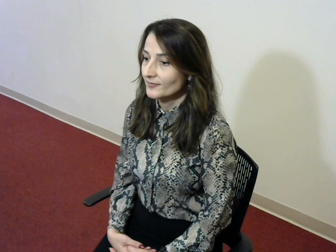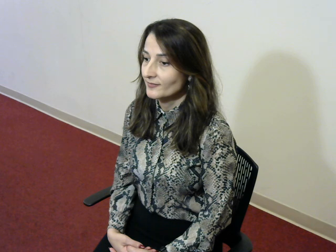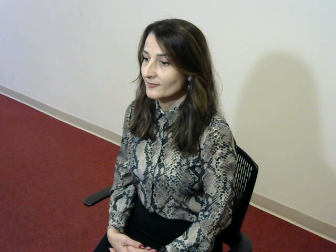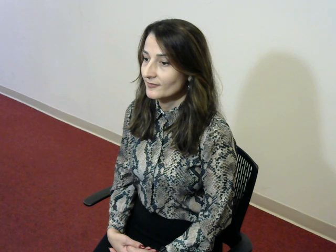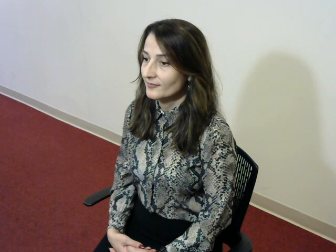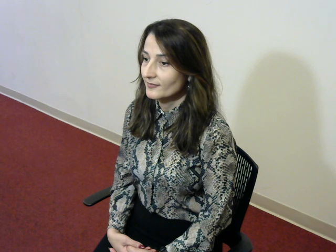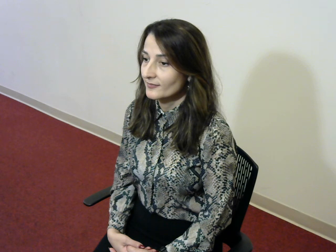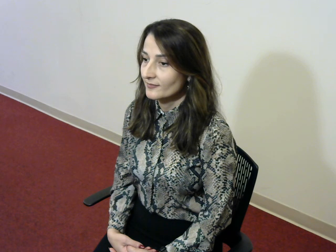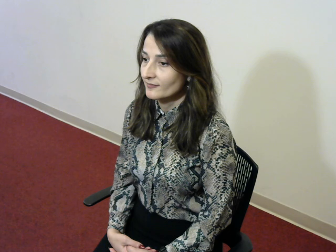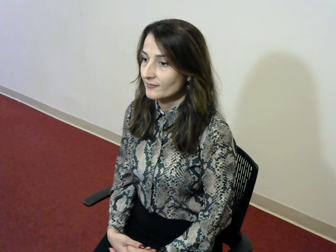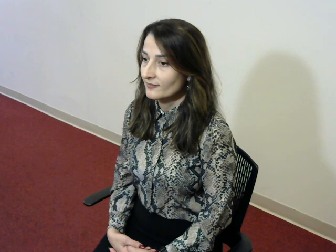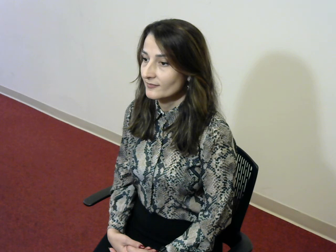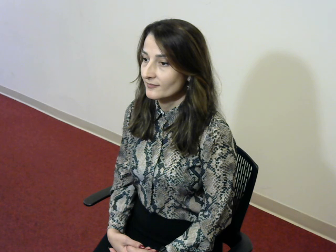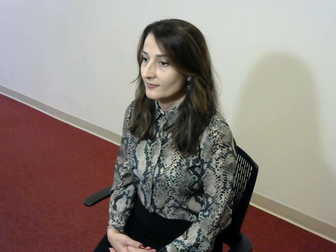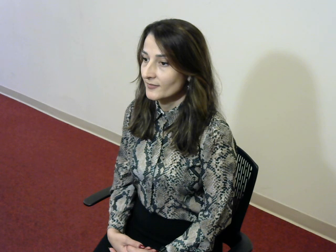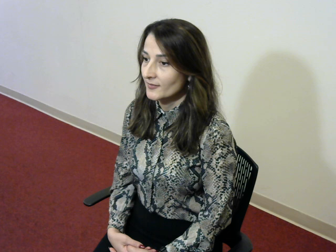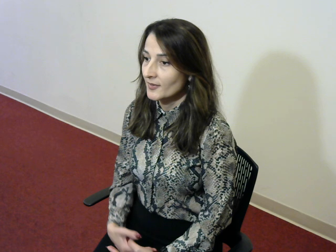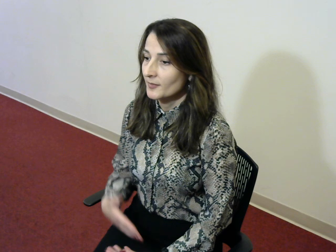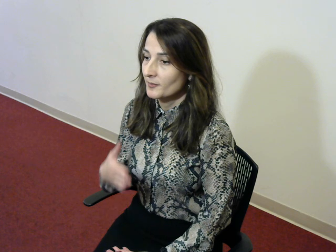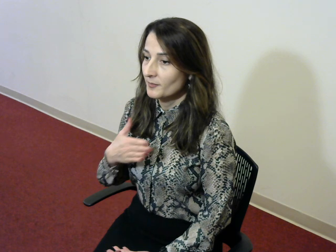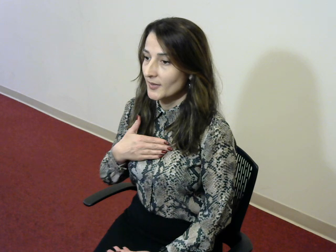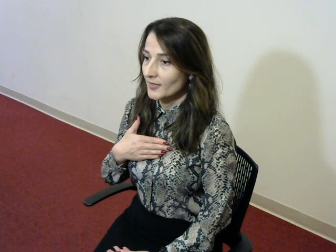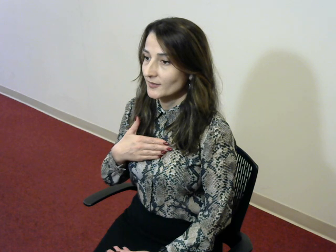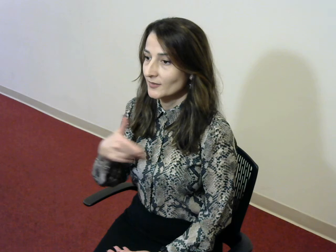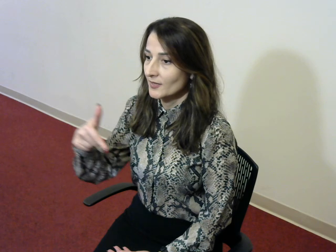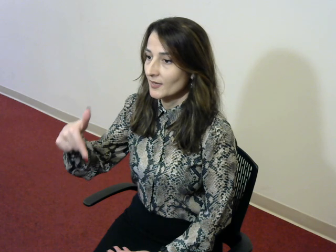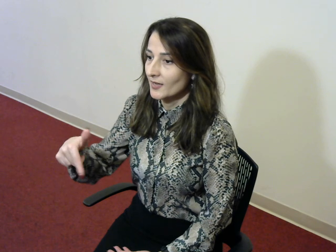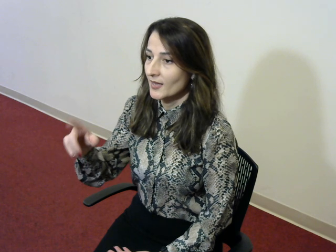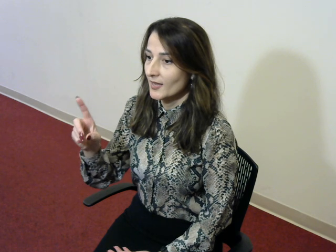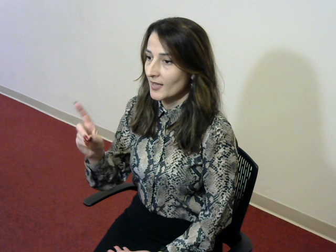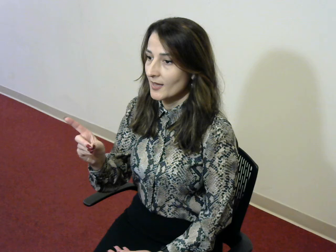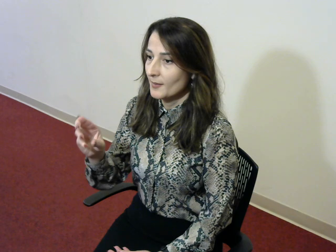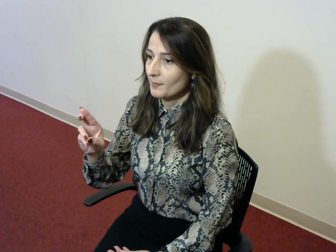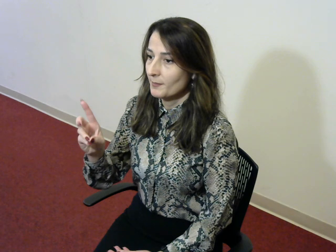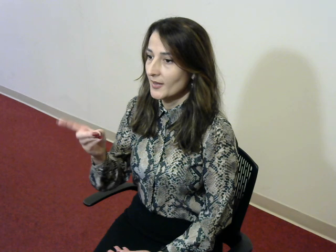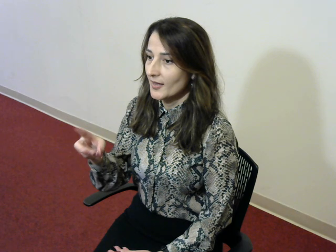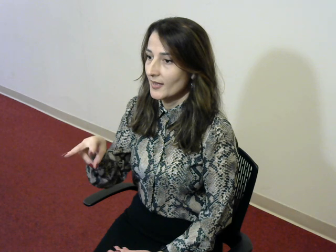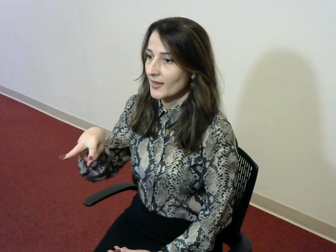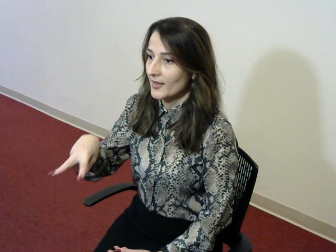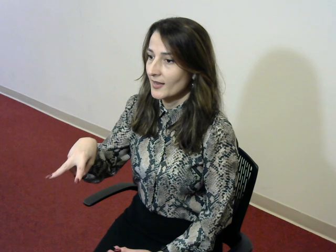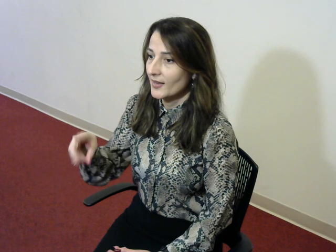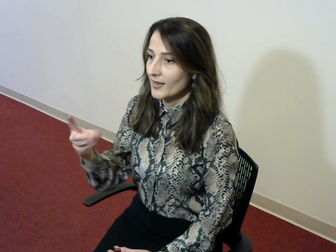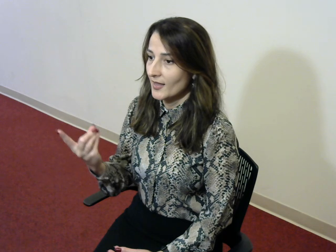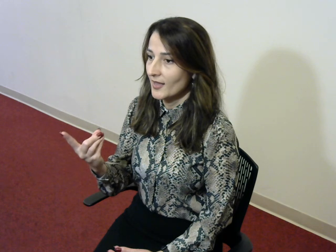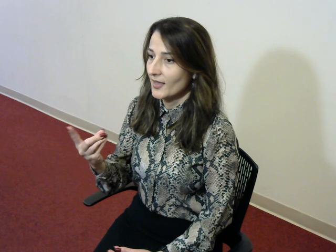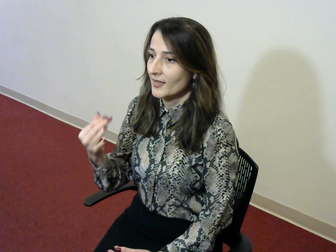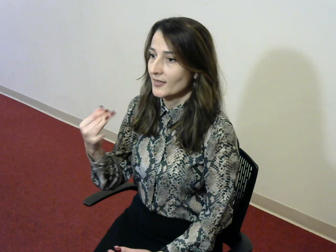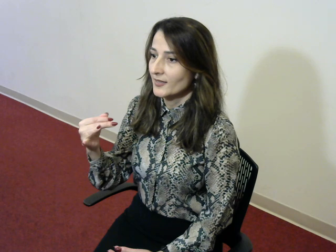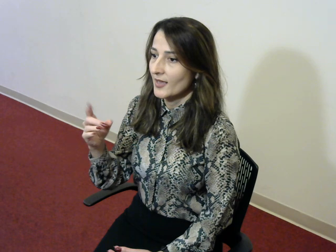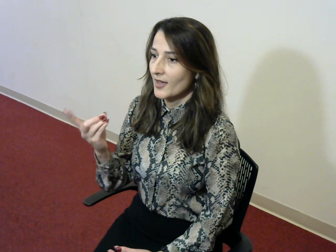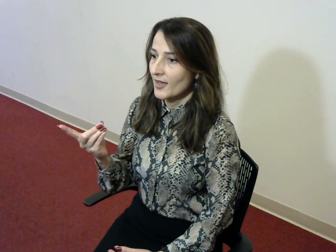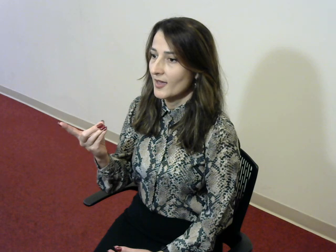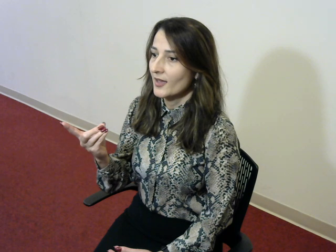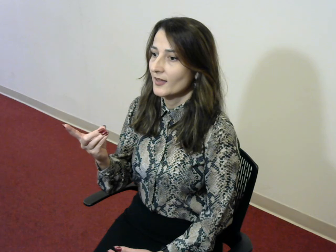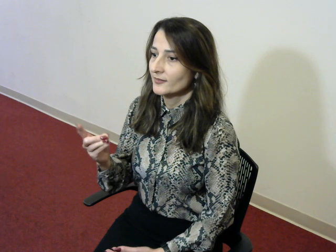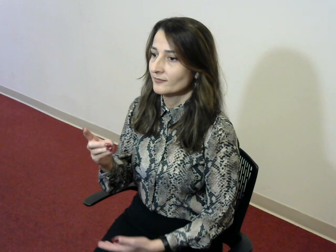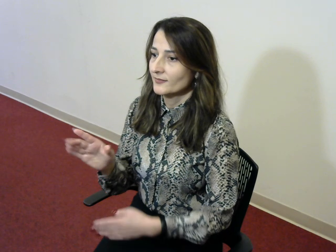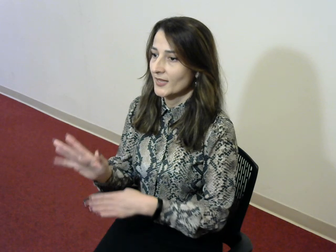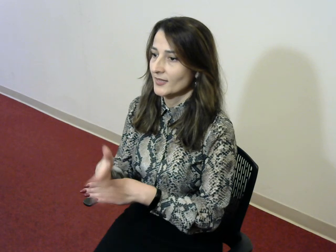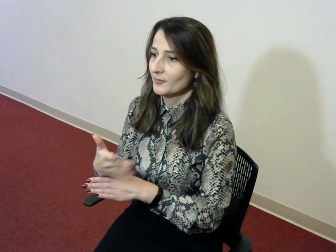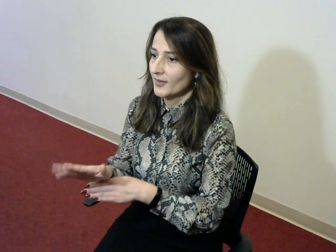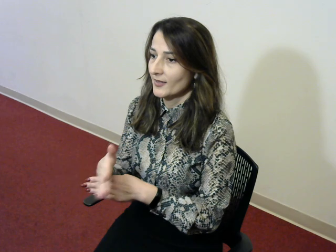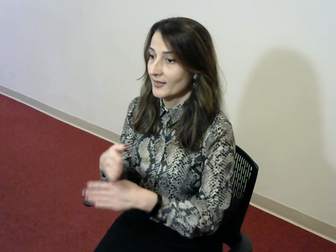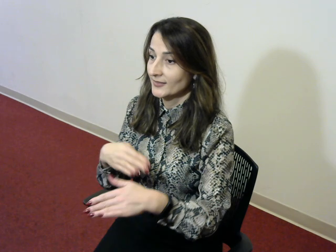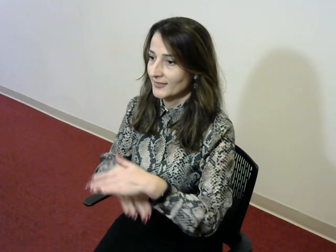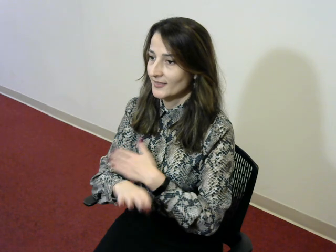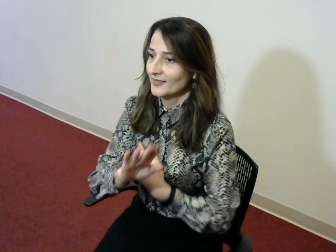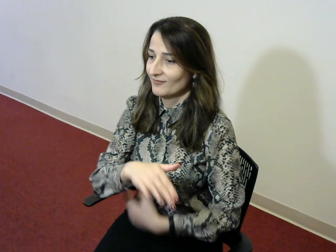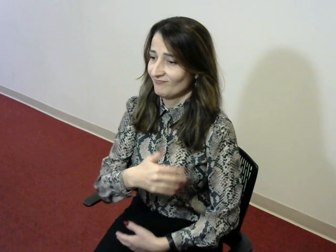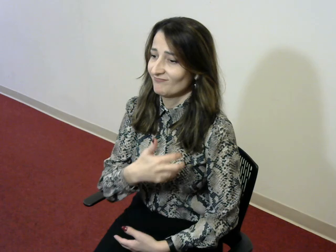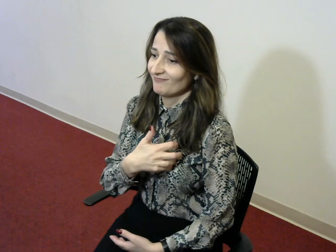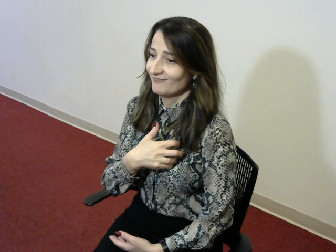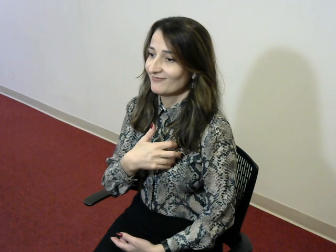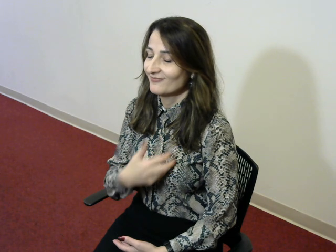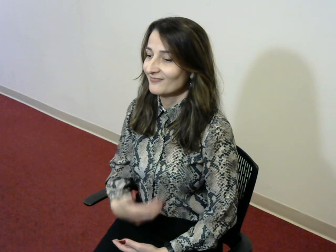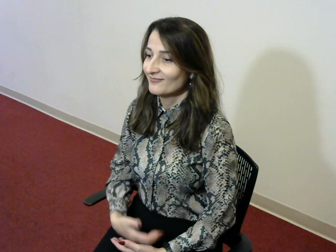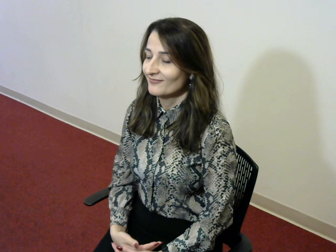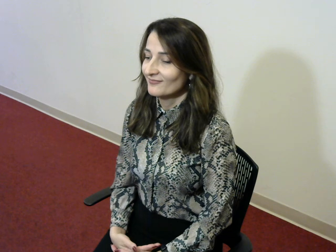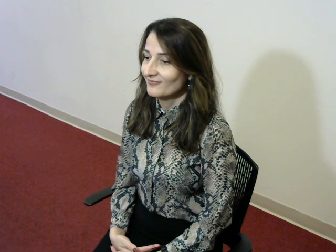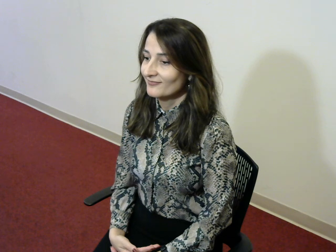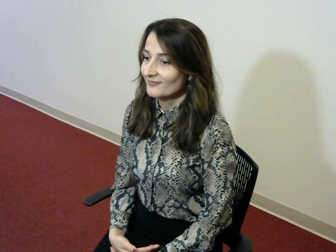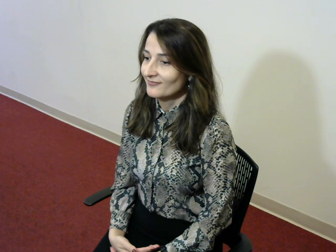Mən Qəbələyə gəzməyə getmək istəyirəm